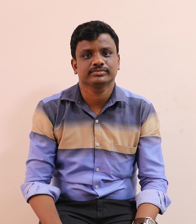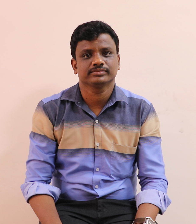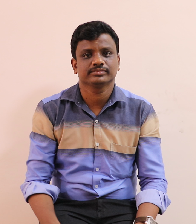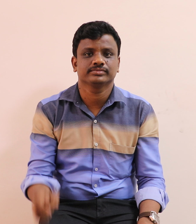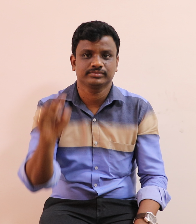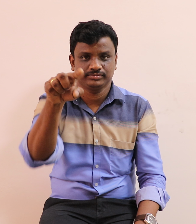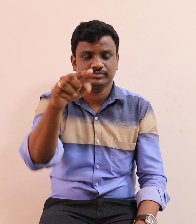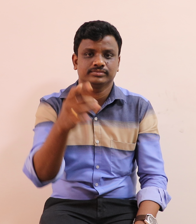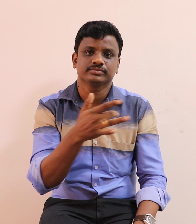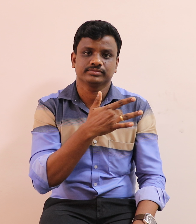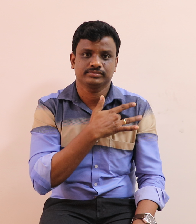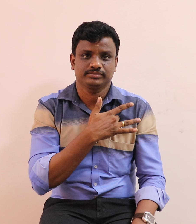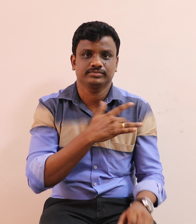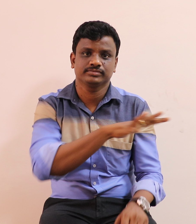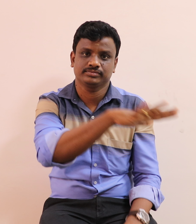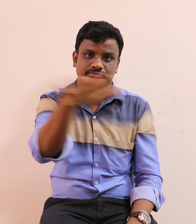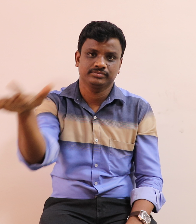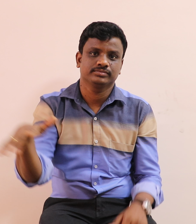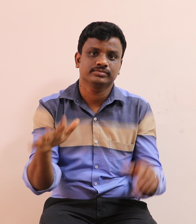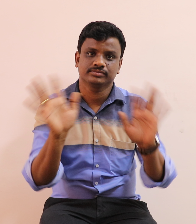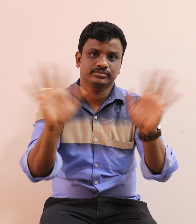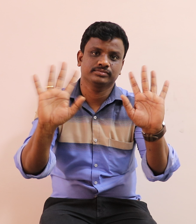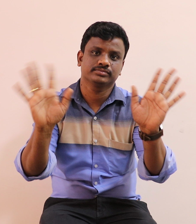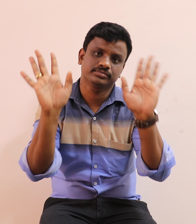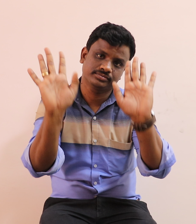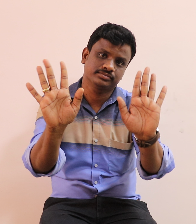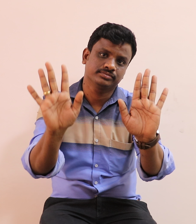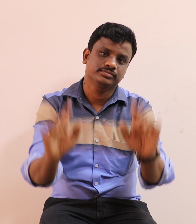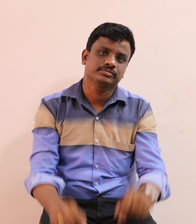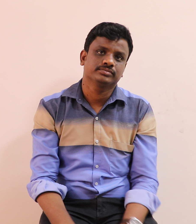do not be stubborn